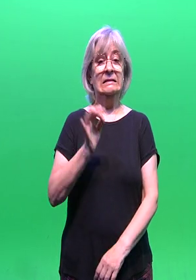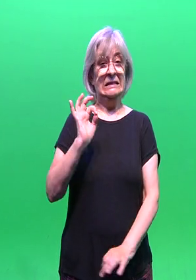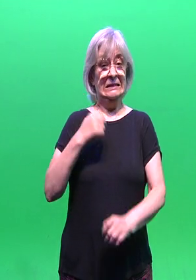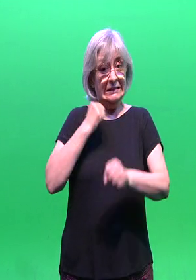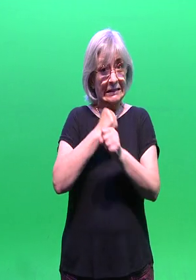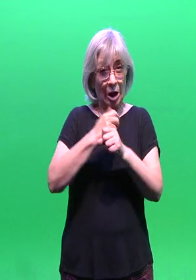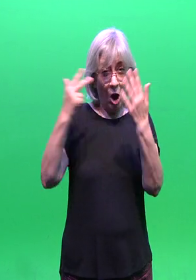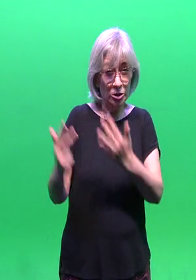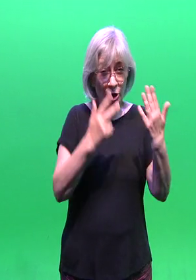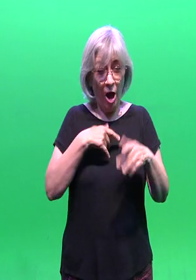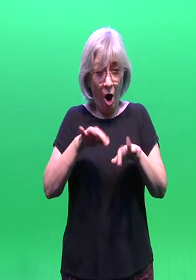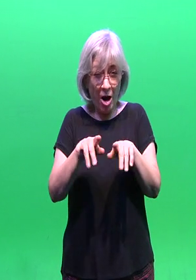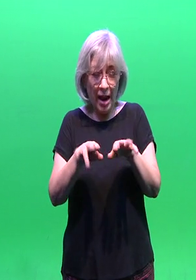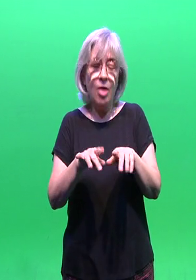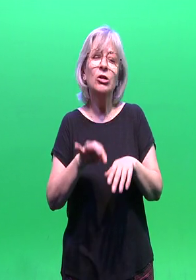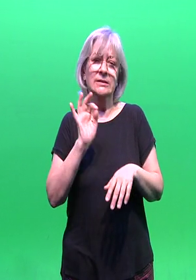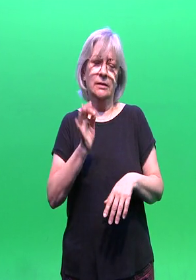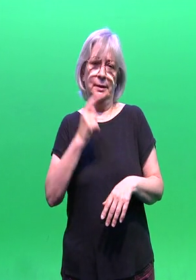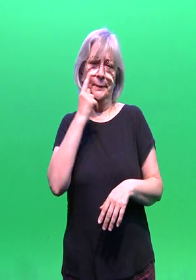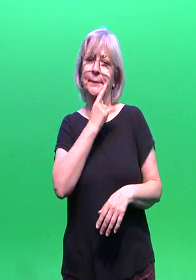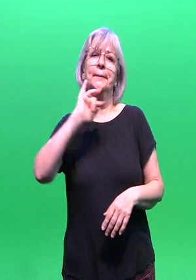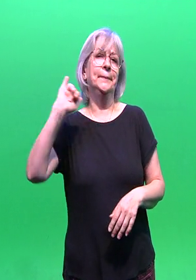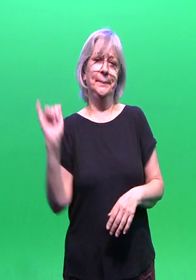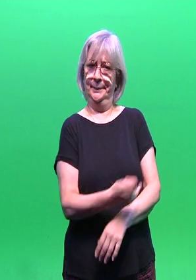Sí, treballo vuit hores amb l'ordinador, i tinc la vista molt cansada.